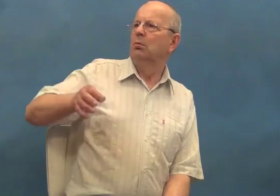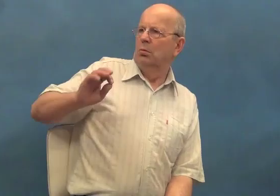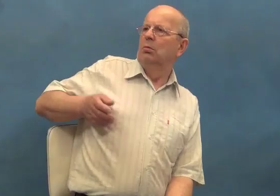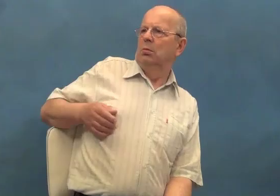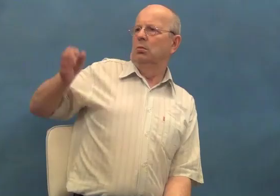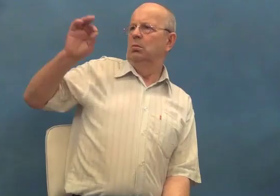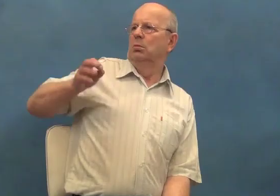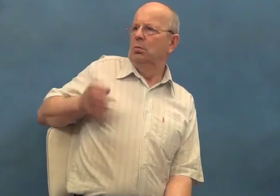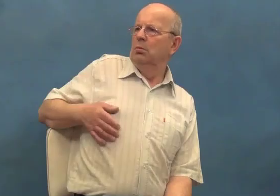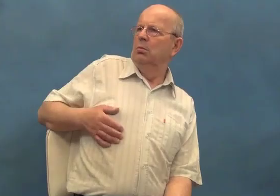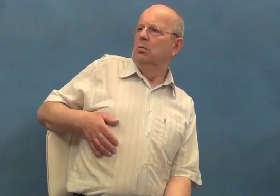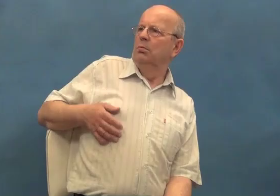Dobrze.